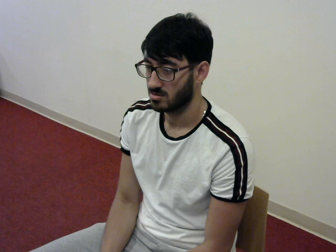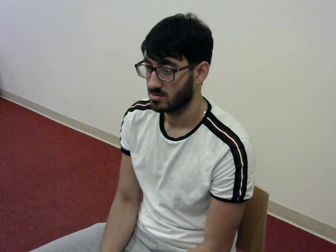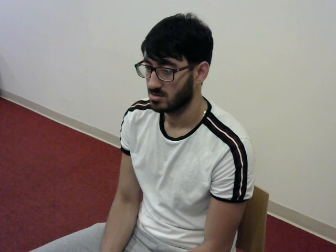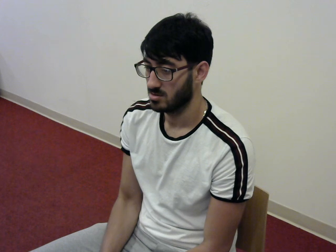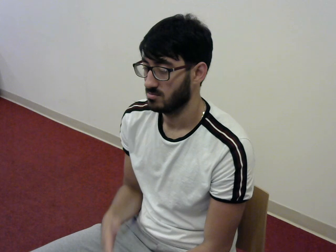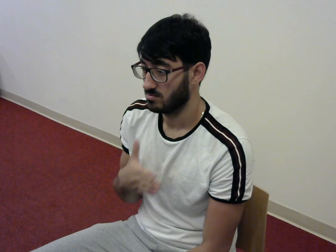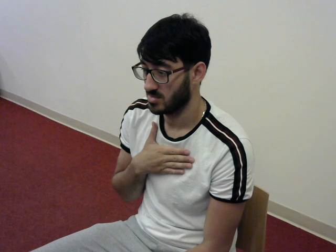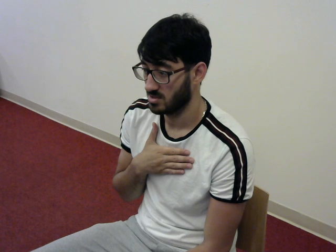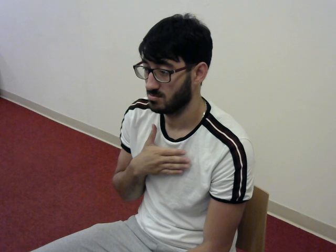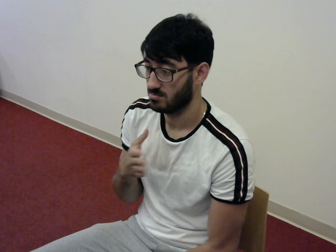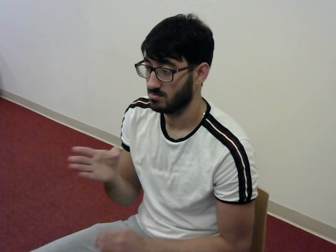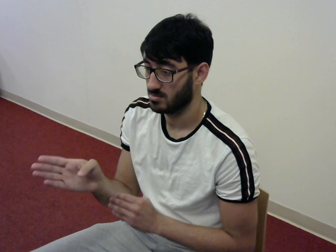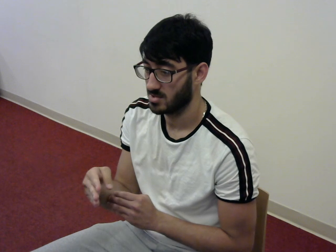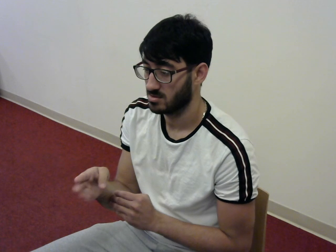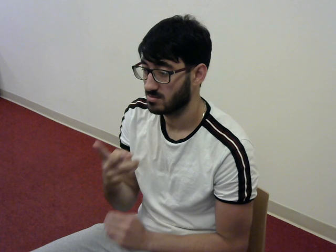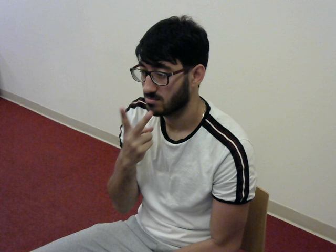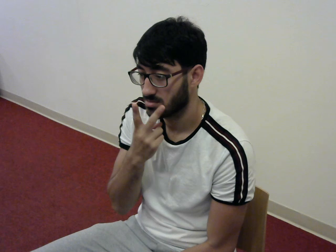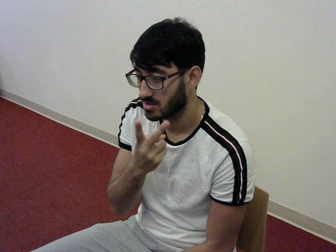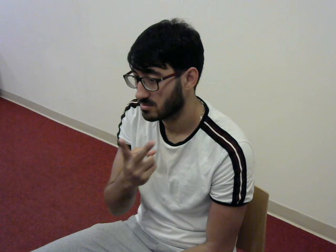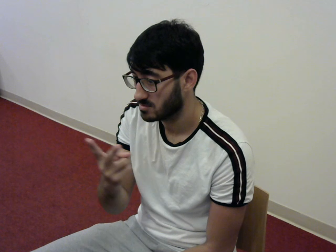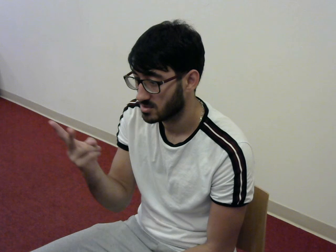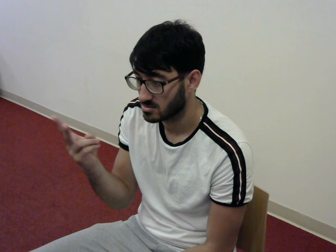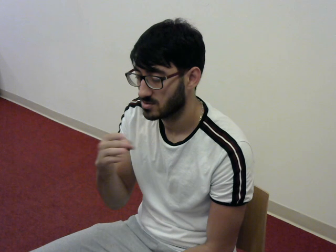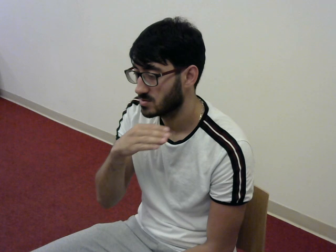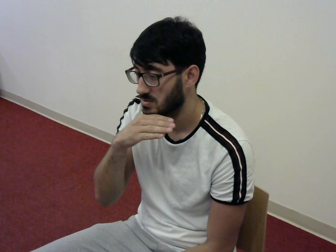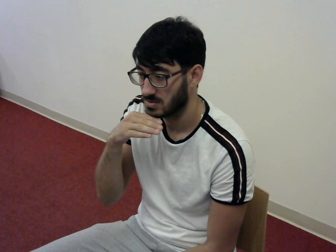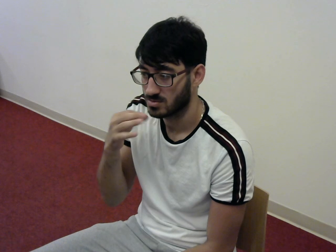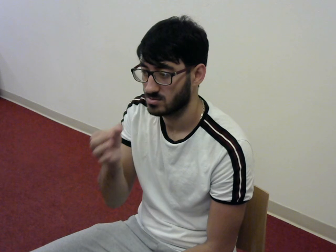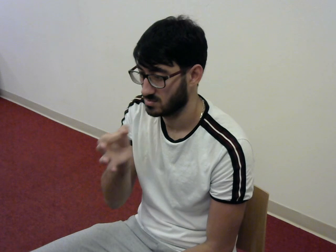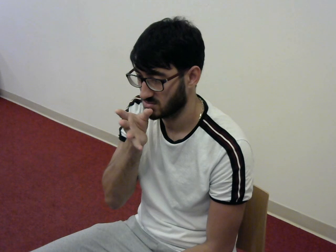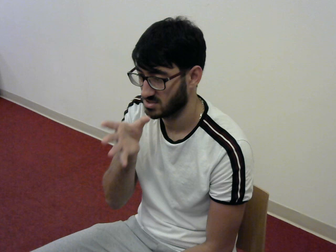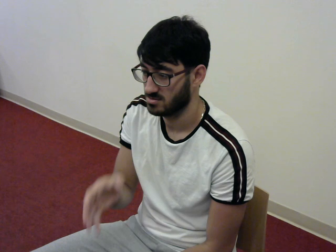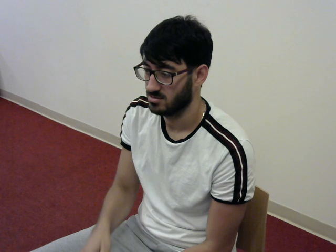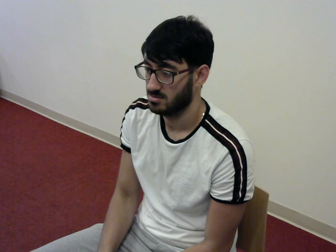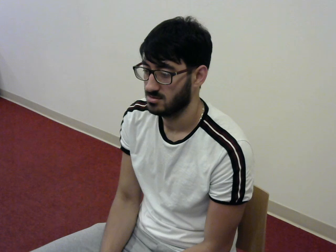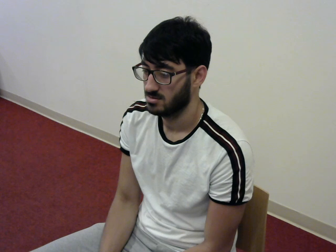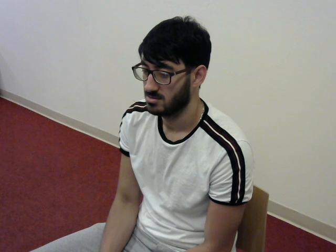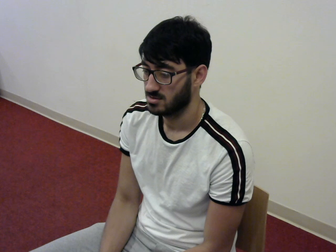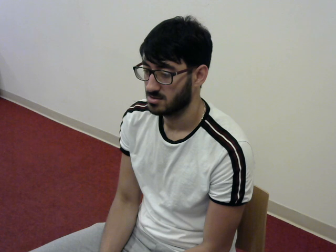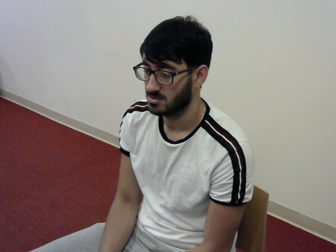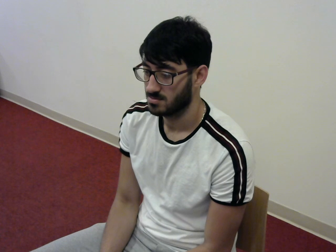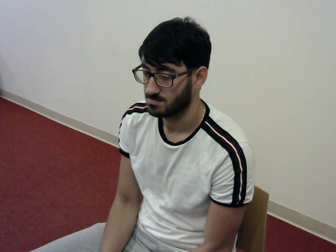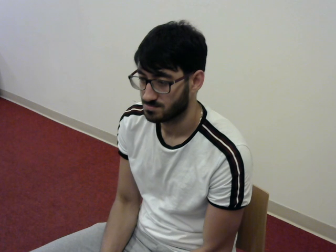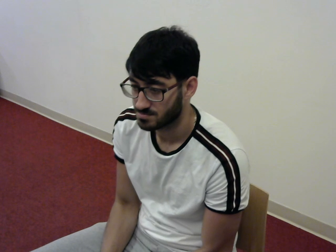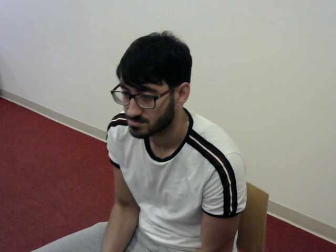Mənim balıqlara baxmaqdan çox xoşum gəlir